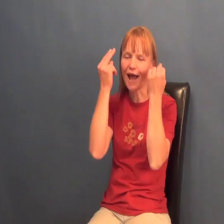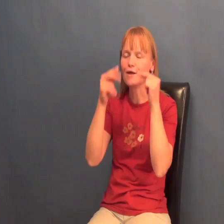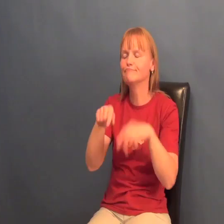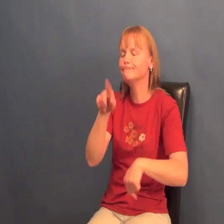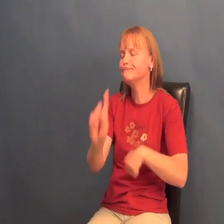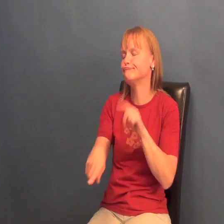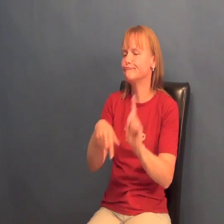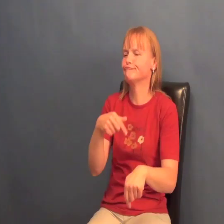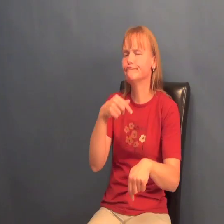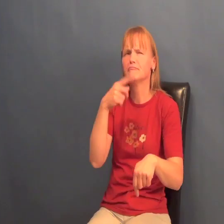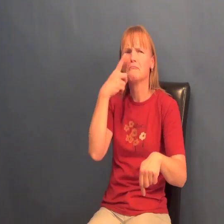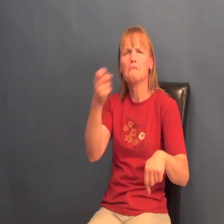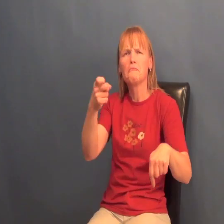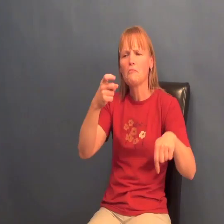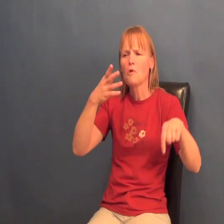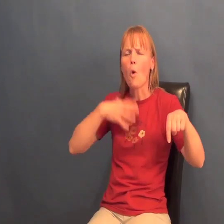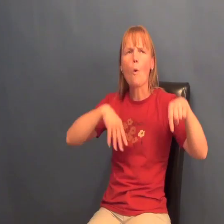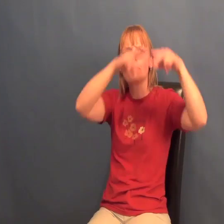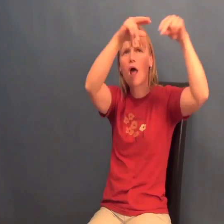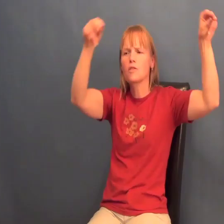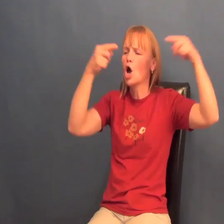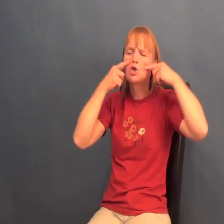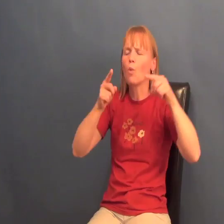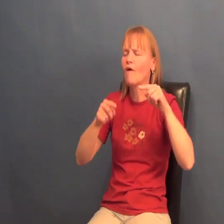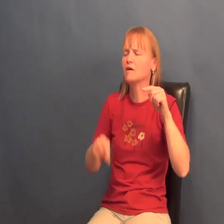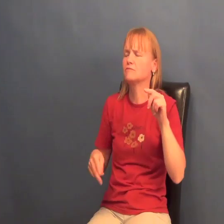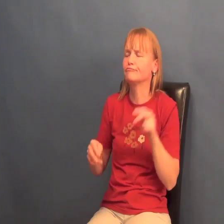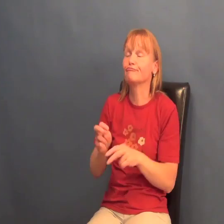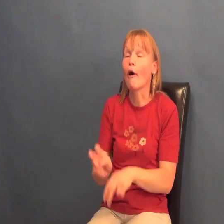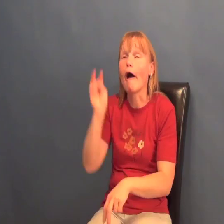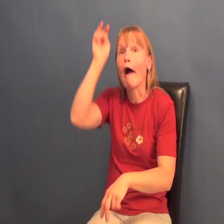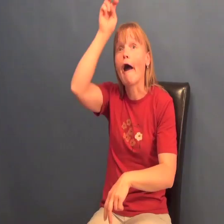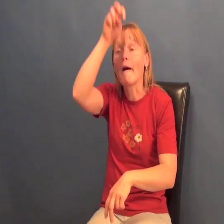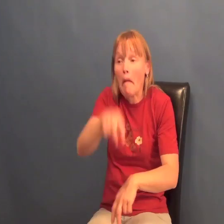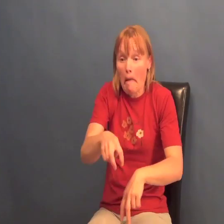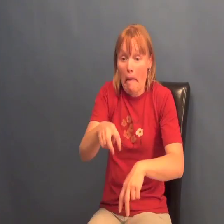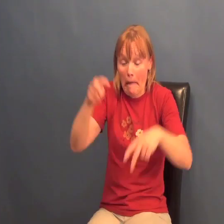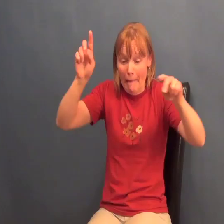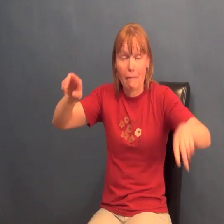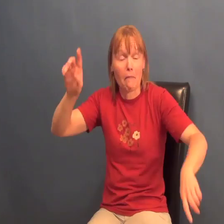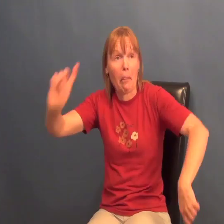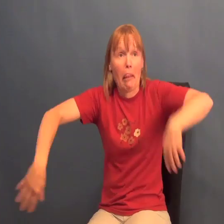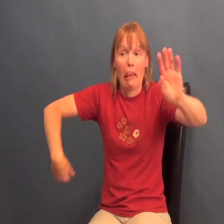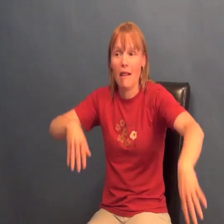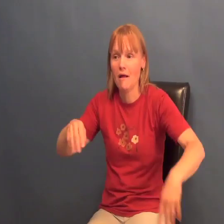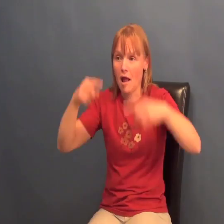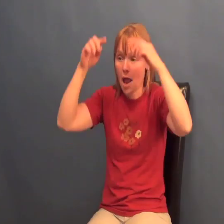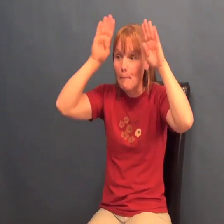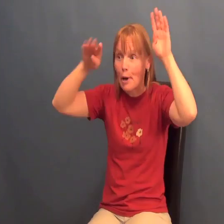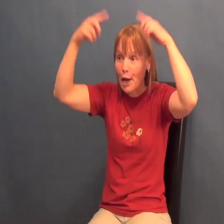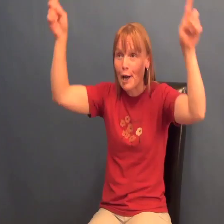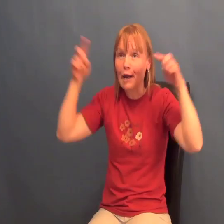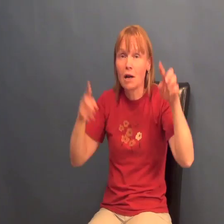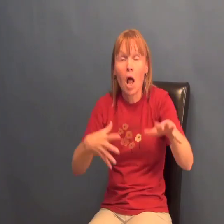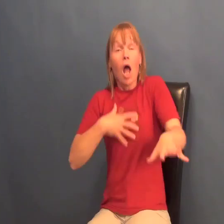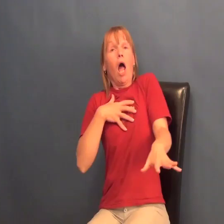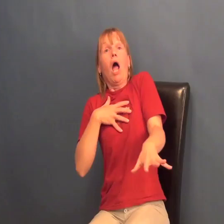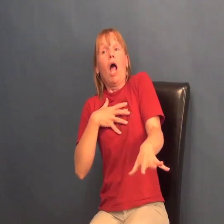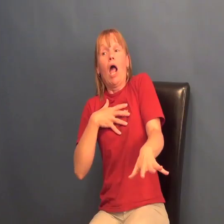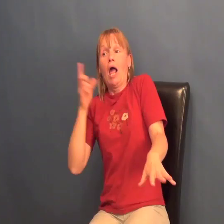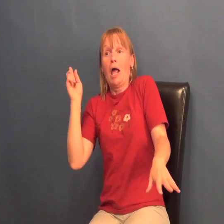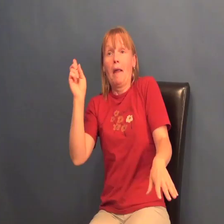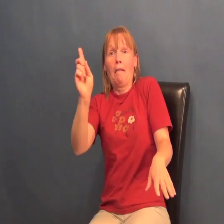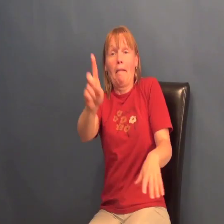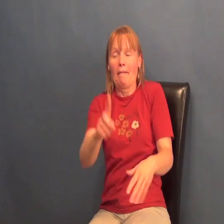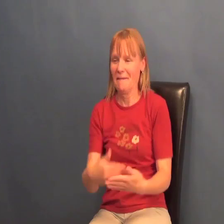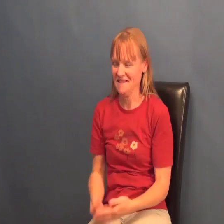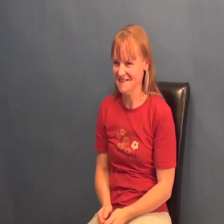Zając sobie skacze, a na sznurze suszą się ubrania. Zając nieuważnie wpada w jedno z nich. Myszka Miki się przestraszyła.